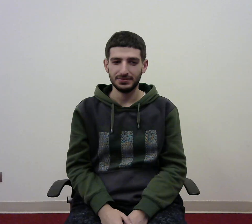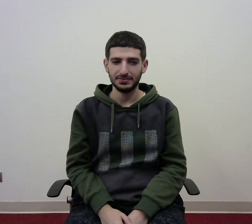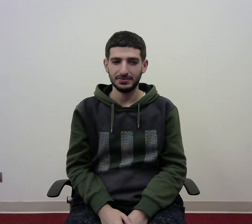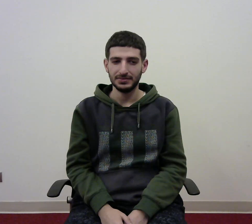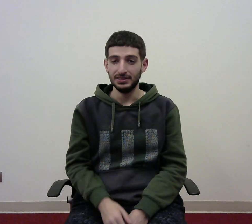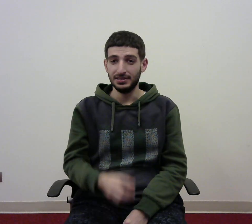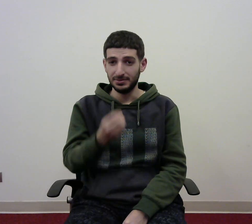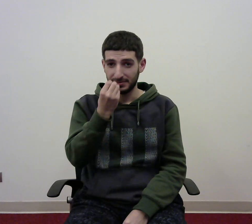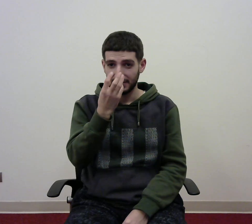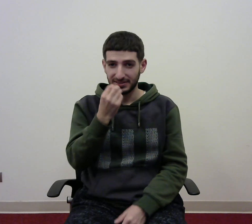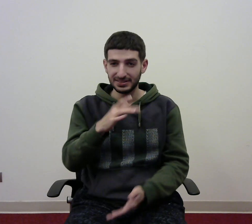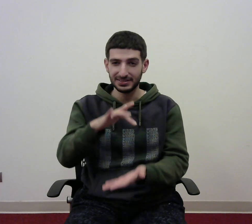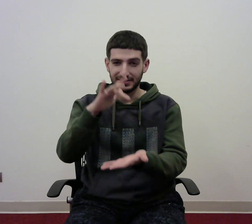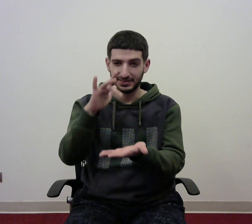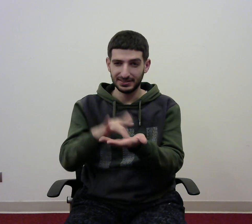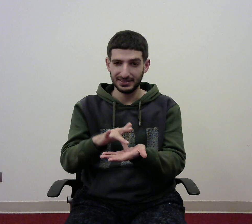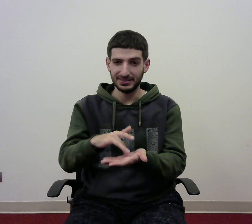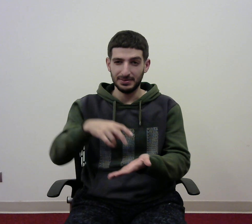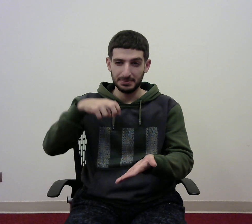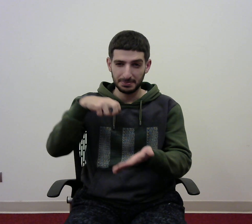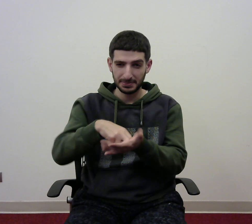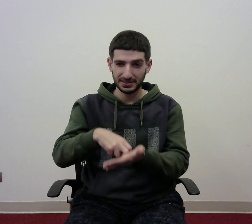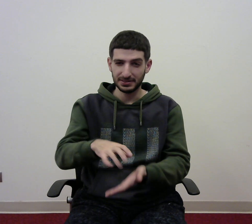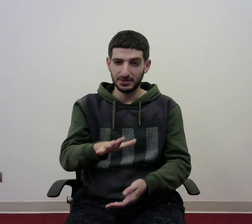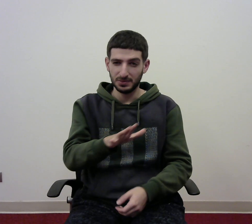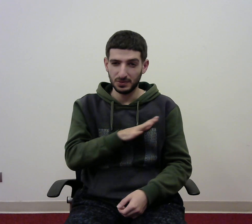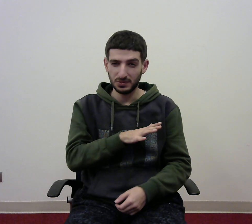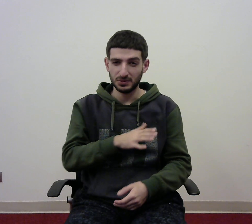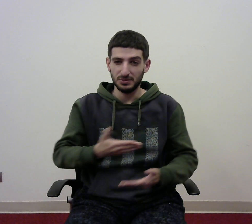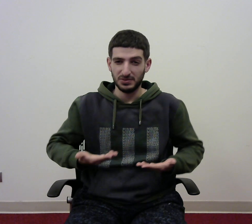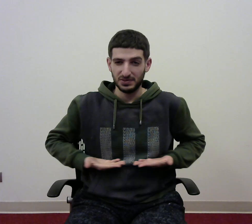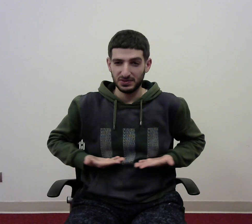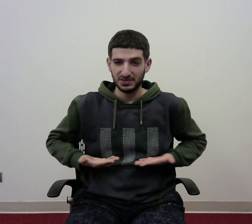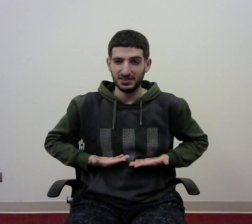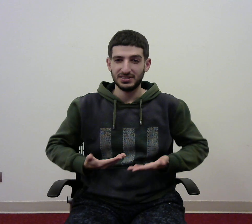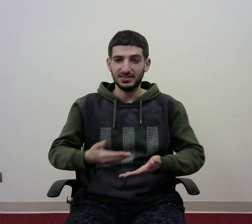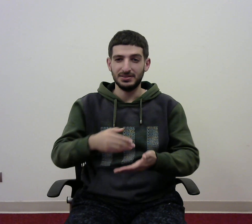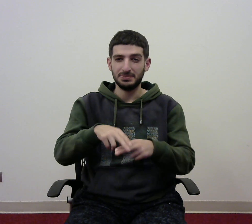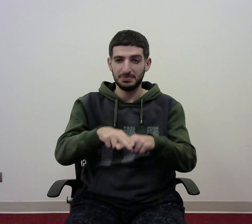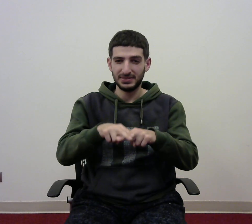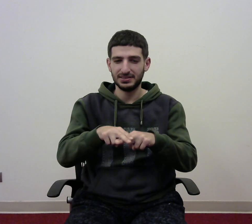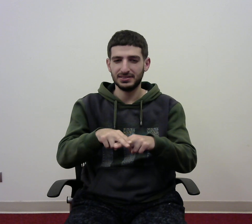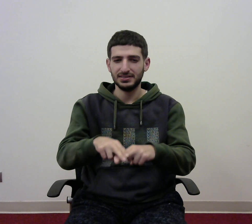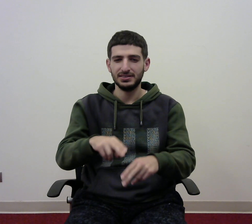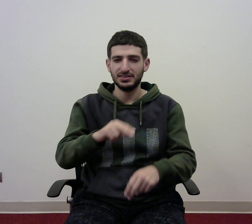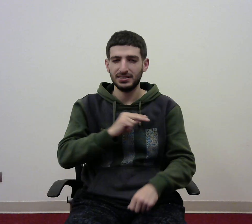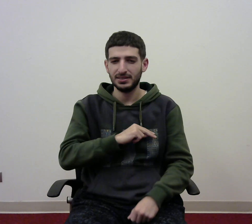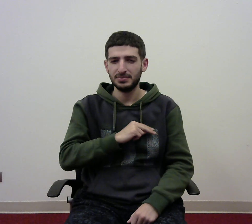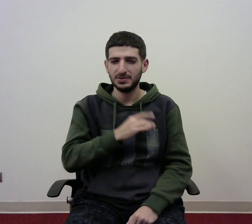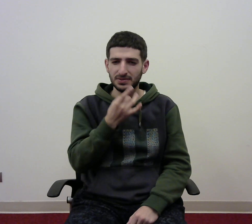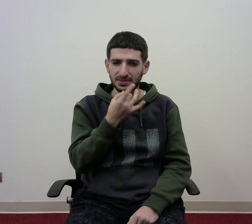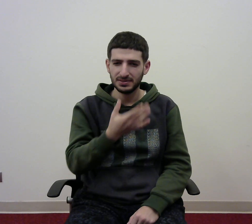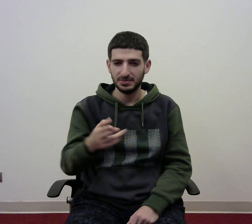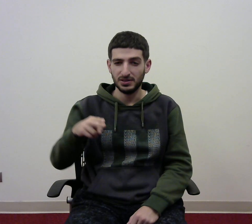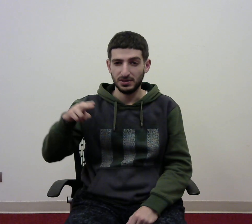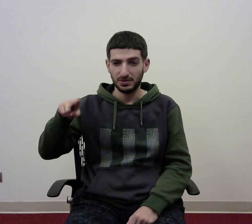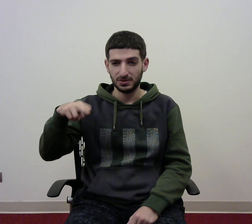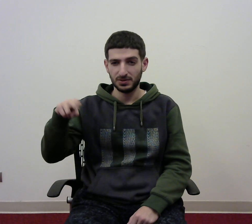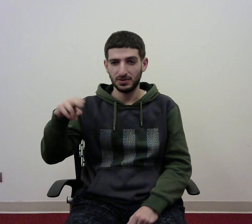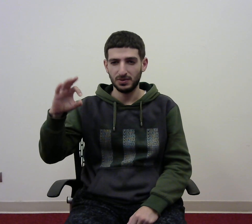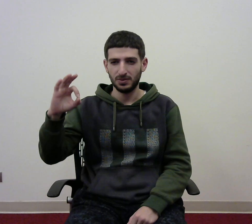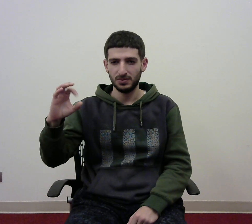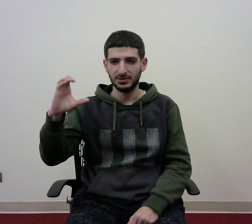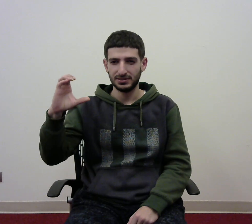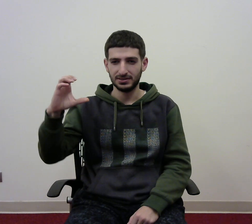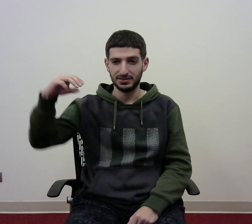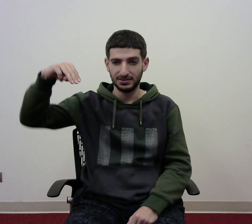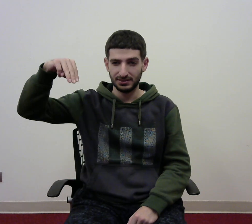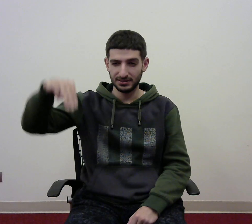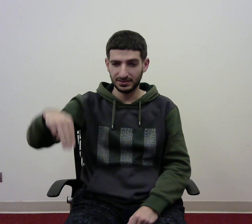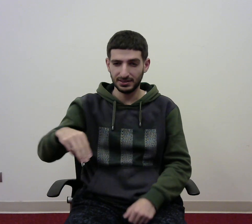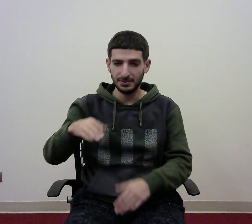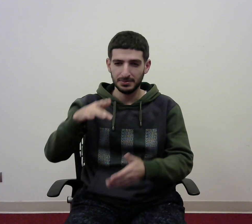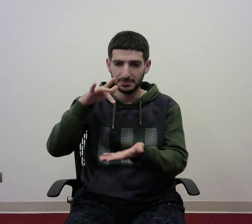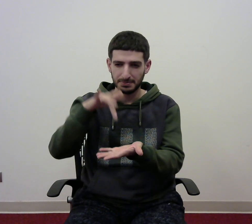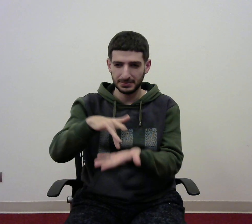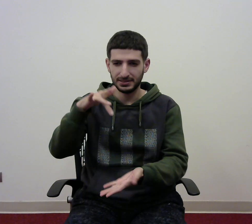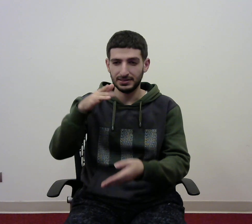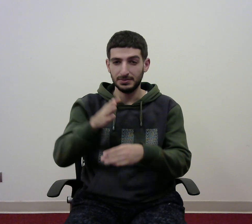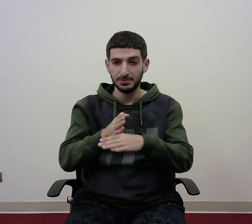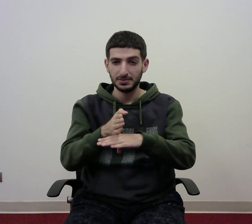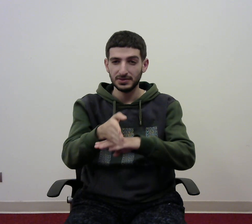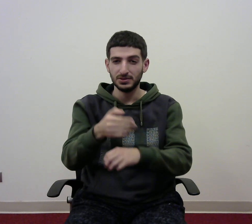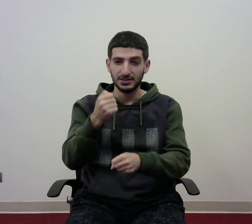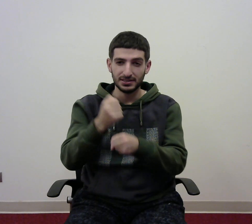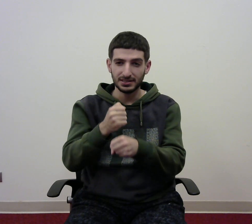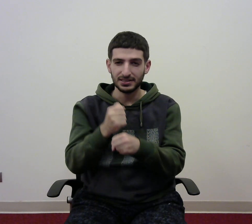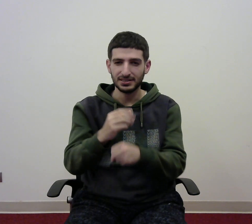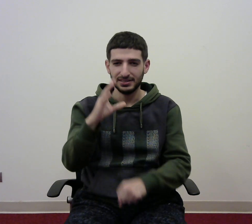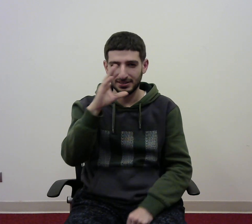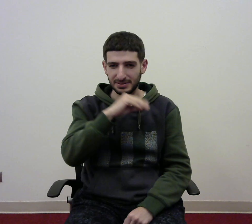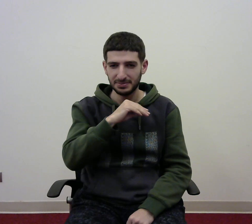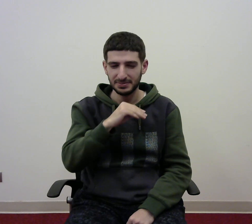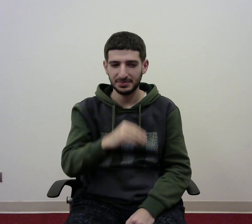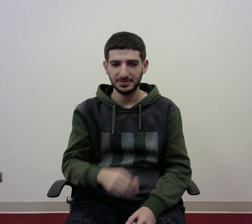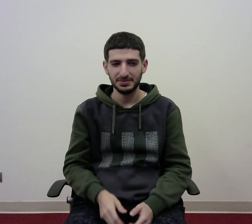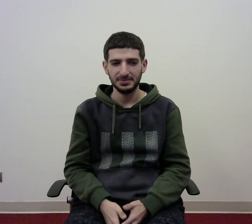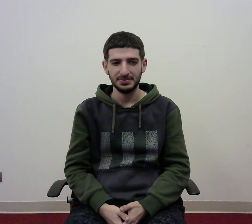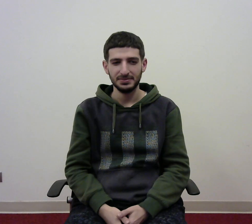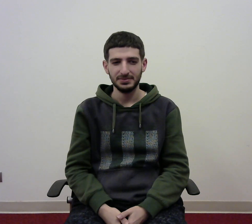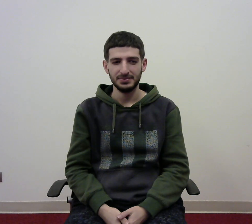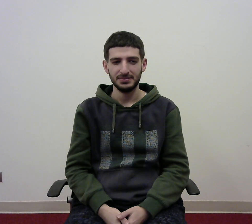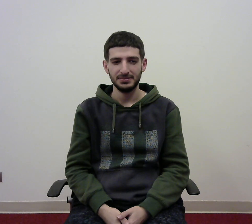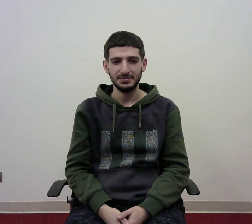Bakı şəhərində qeydiyyatda olan vətəndaşlar paytaxtda işləyən istənilən DOST mərkəzinə yaxınlaşa bilər